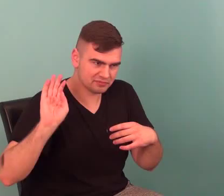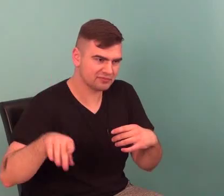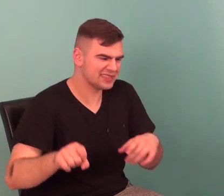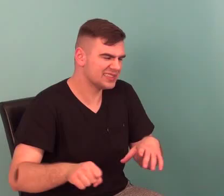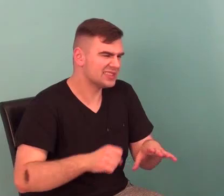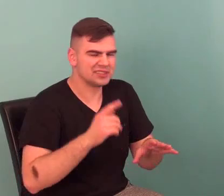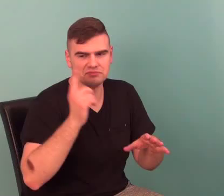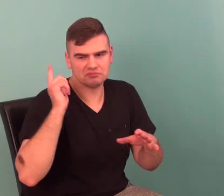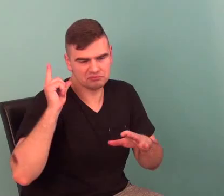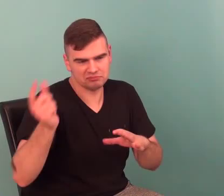Odchodzą gdzieś.